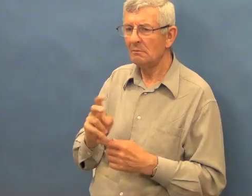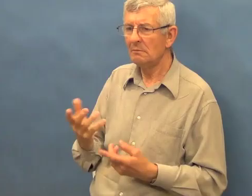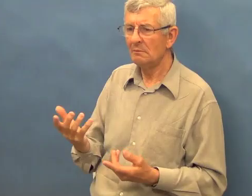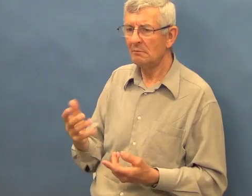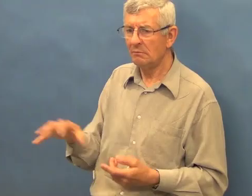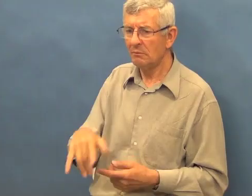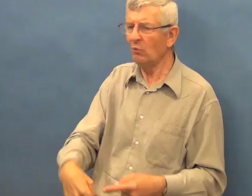Nie było złodzieja.